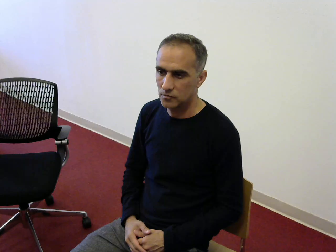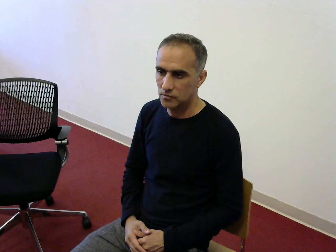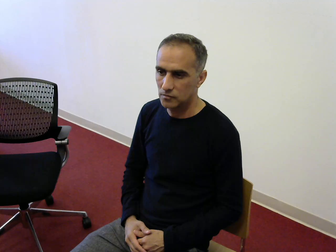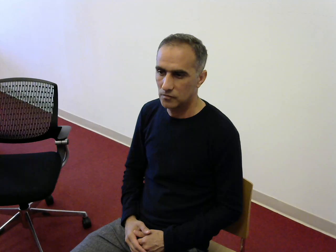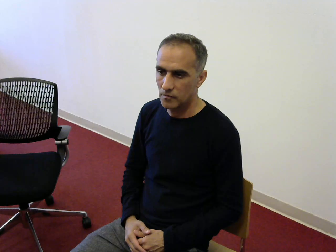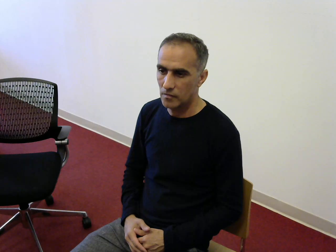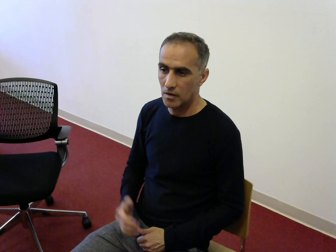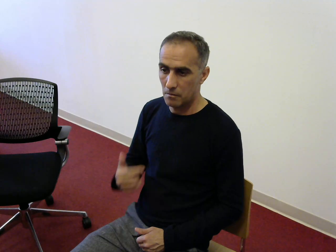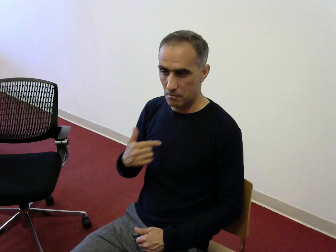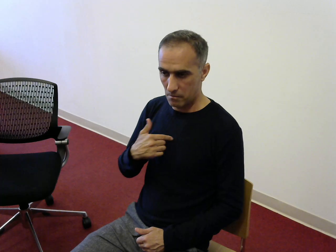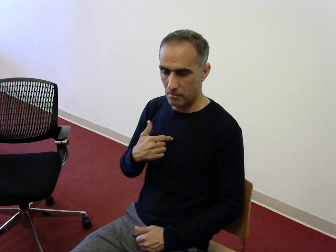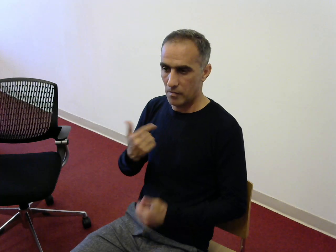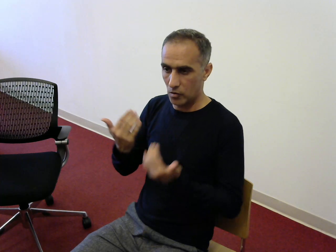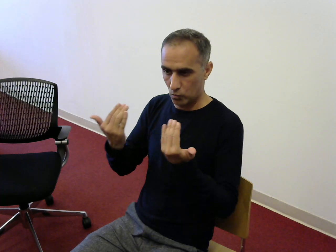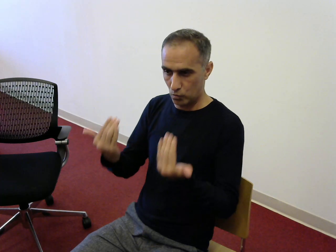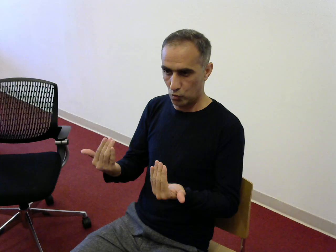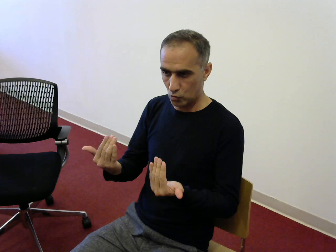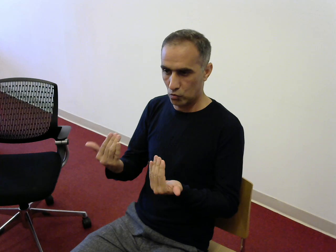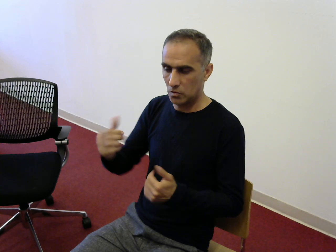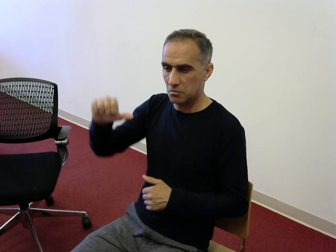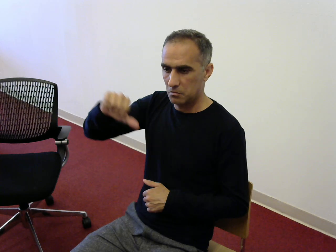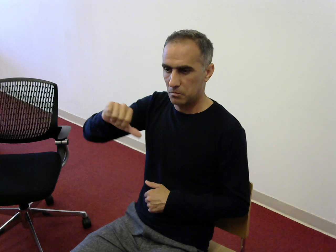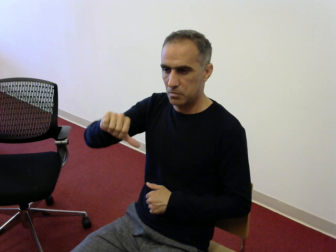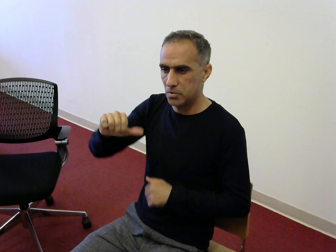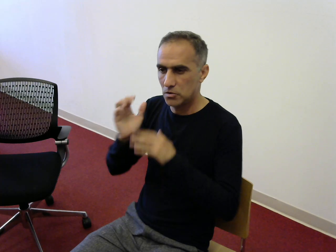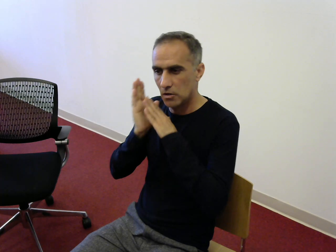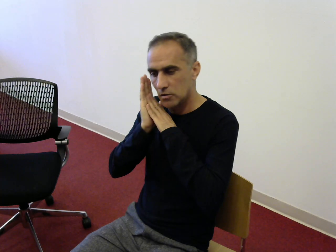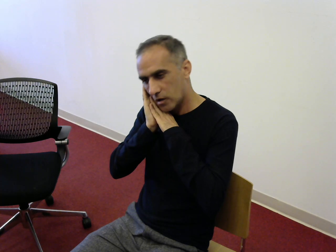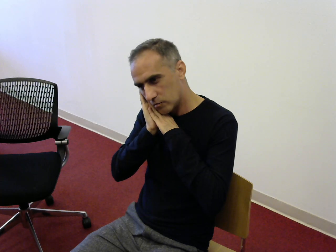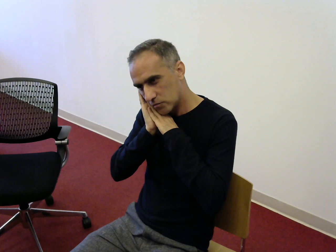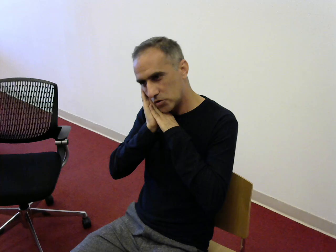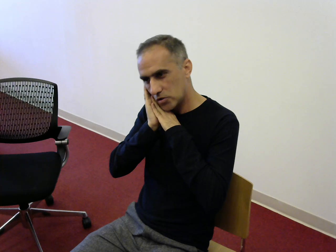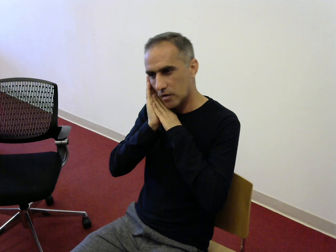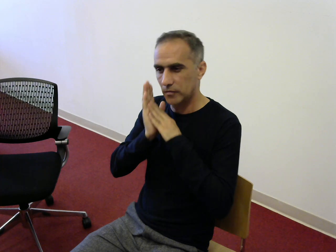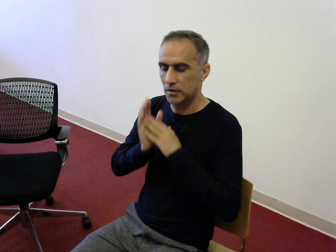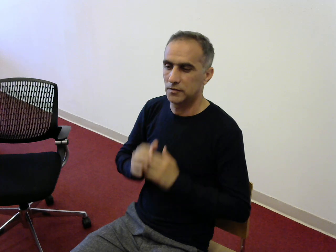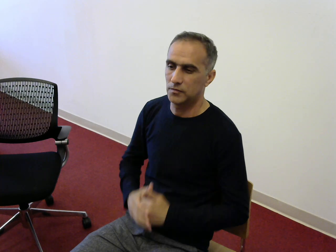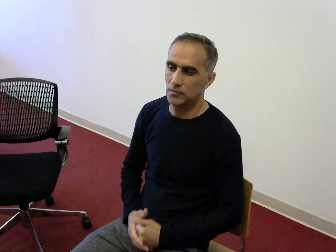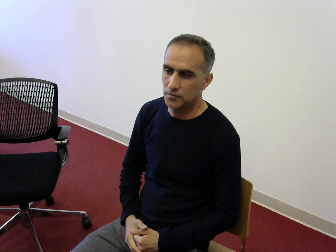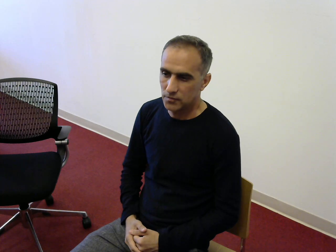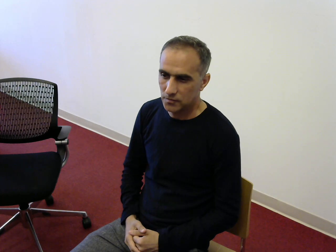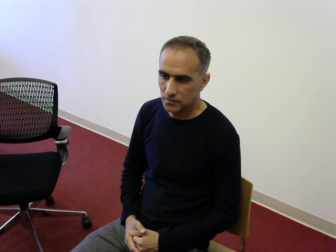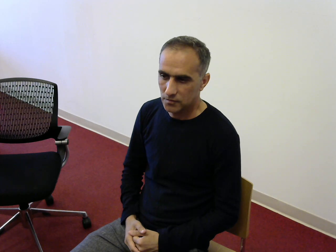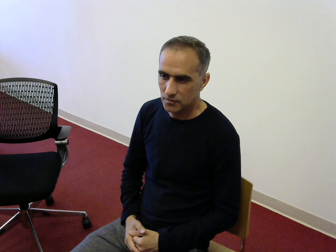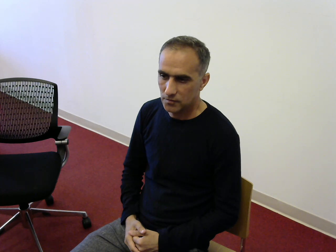Mən bu gün pis yatmışam